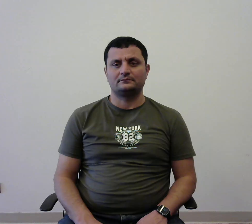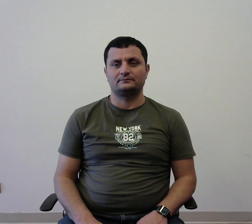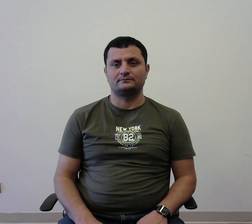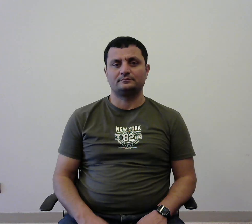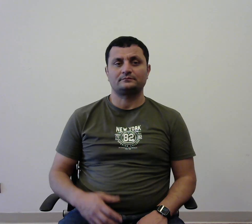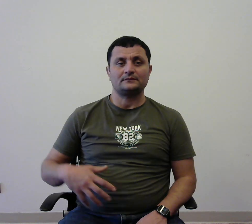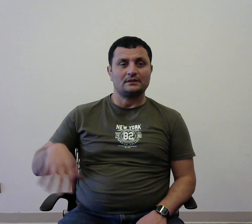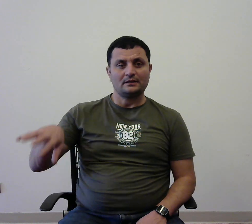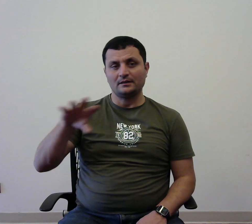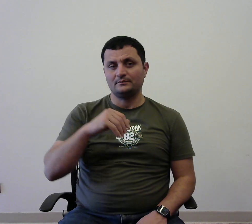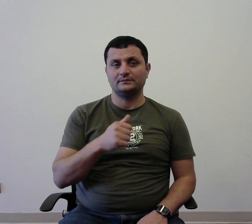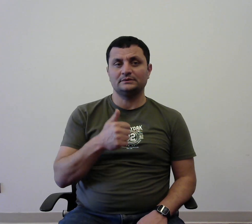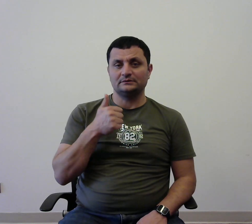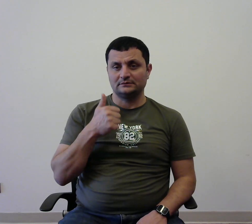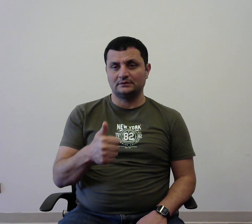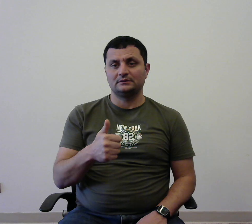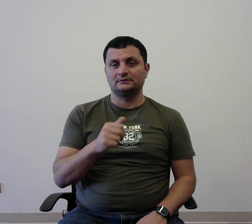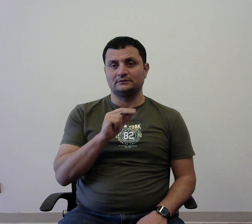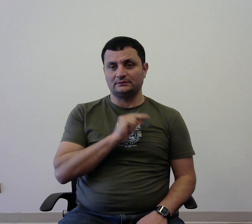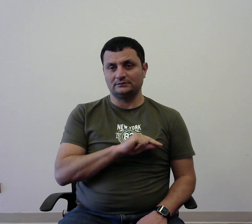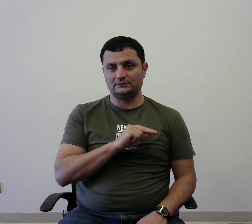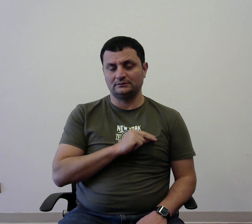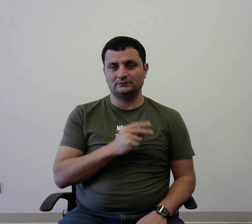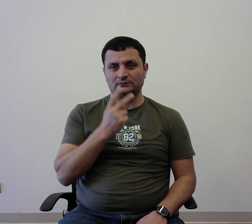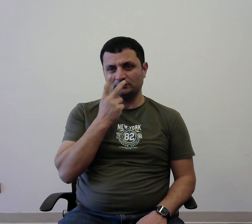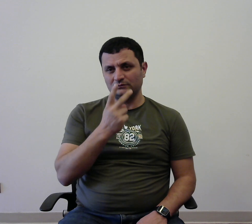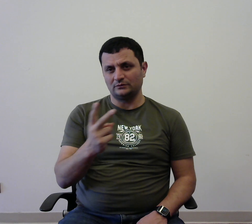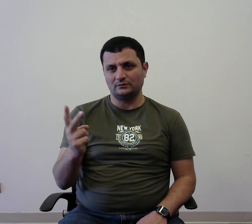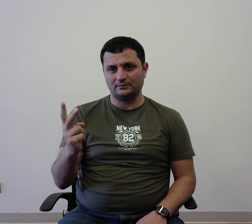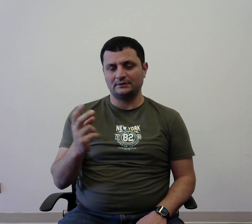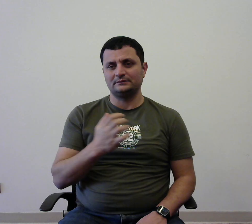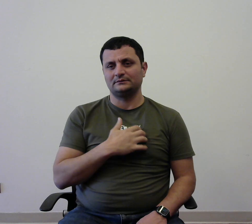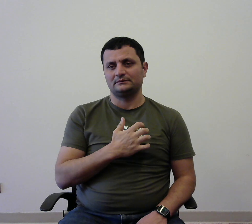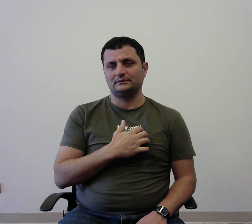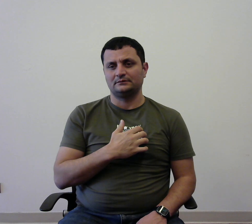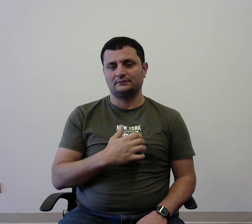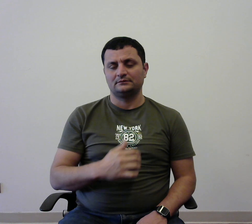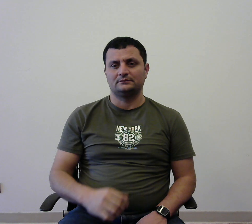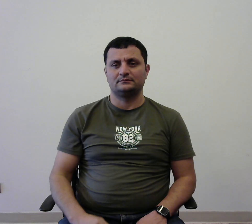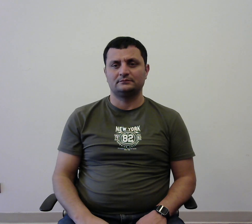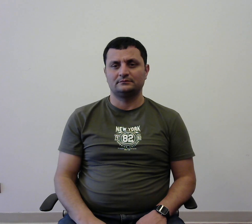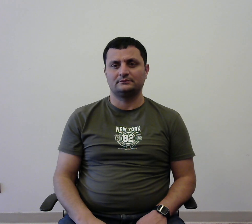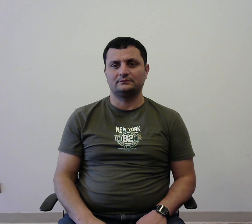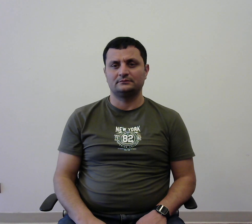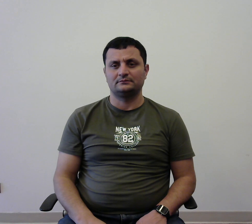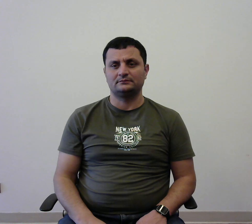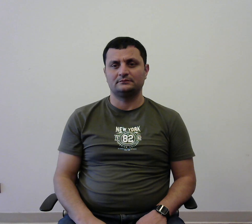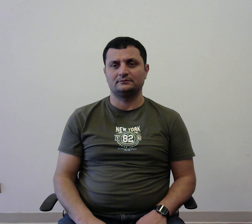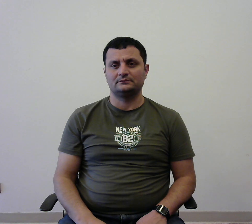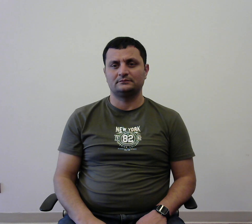Hamı yaxşı işlər görmək istəyir